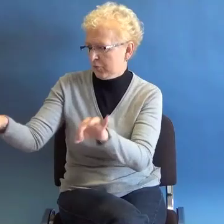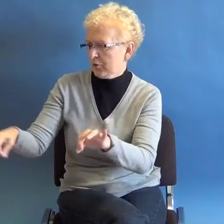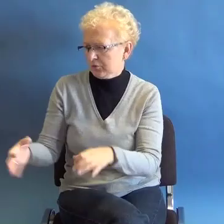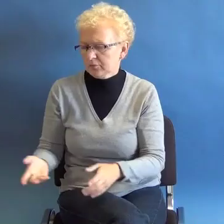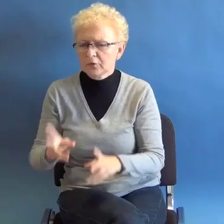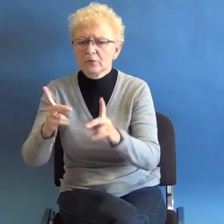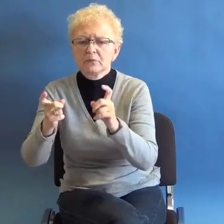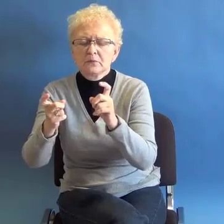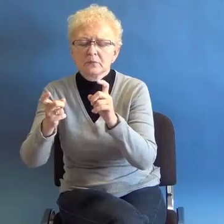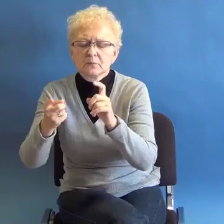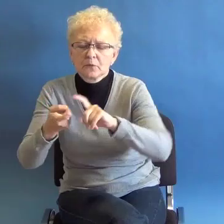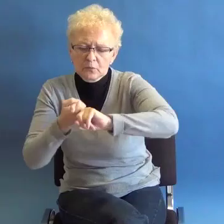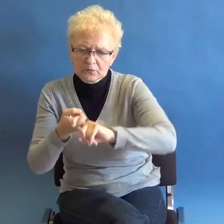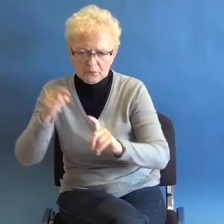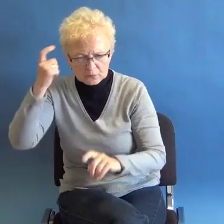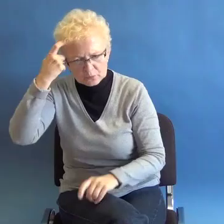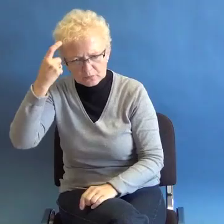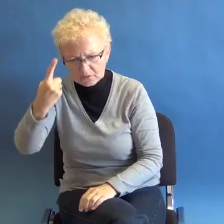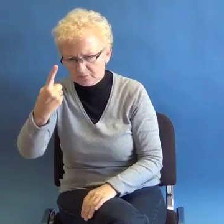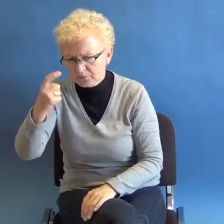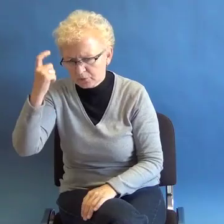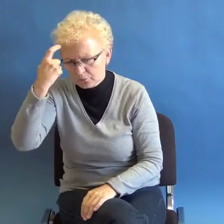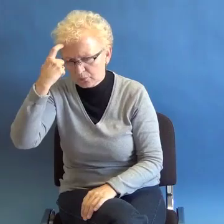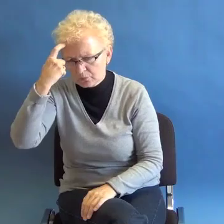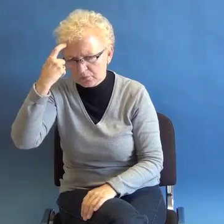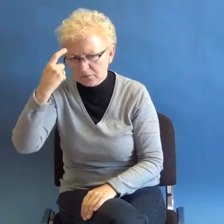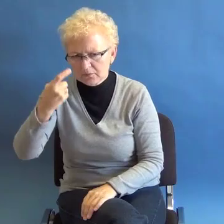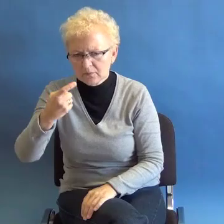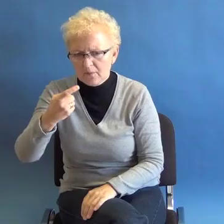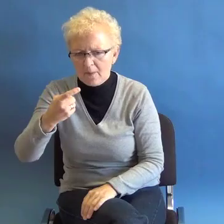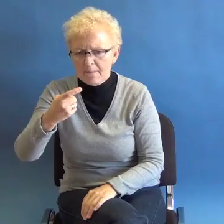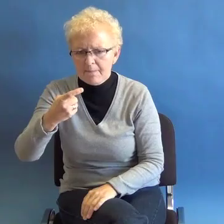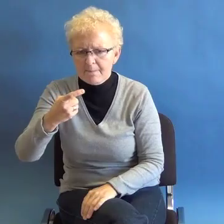Jedno główne podłączenie.